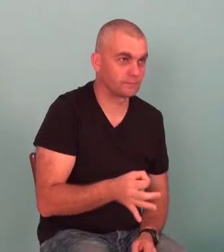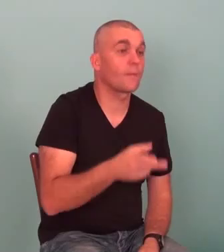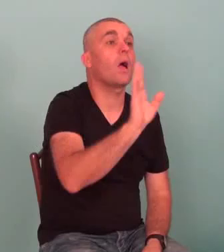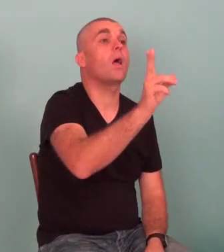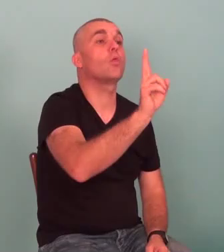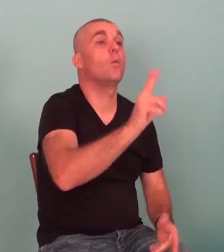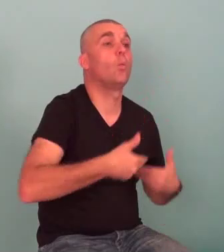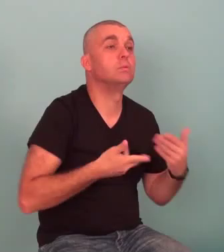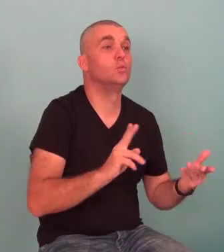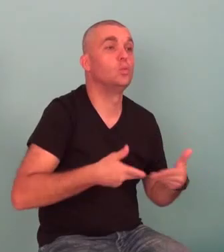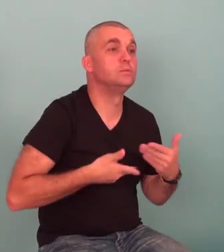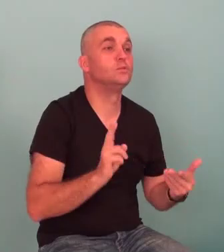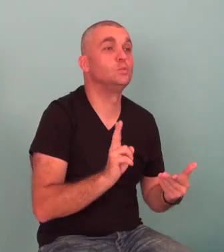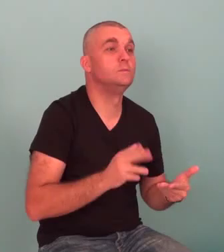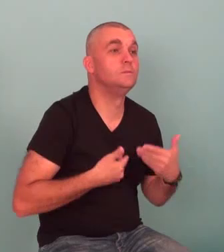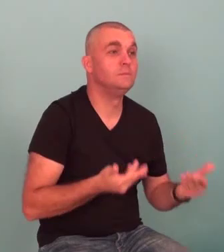Kto ma urodziny?